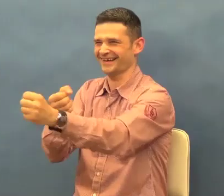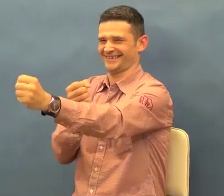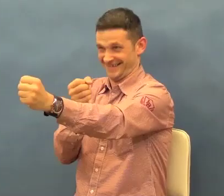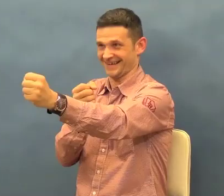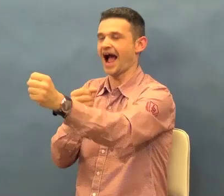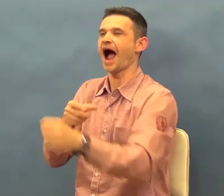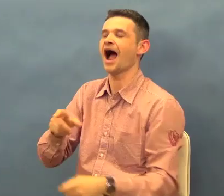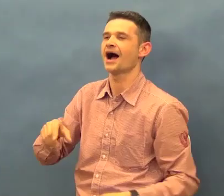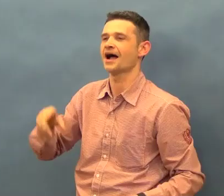Syn trzyma łuk.